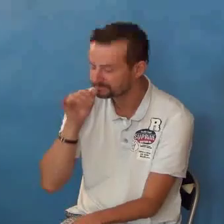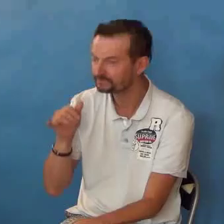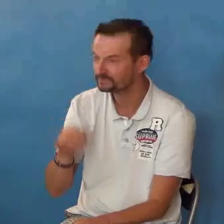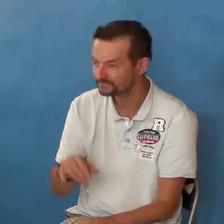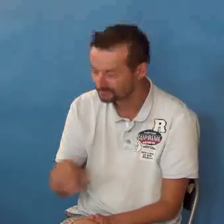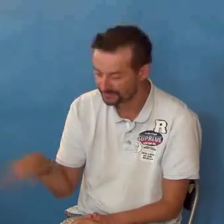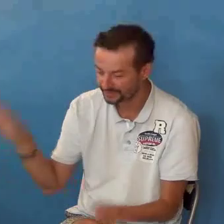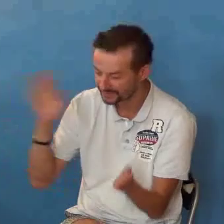Dalej.